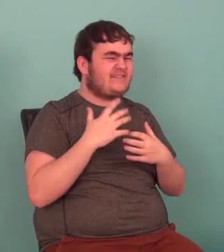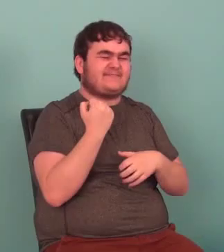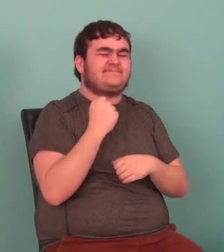Trzyma psa na rękach.